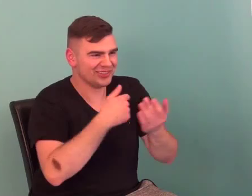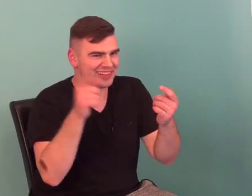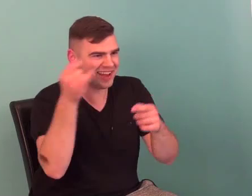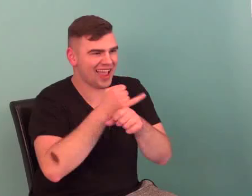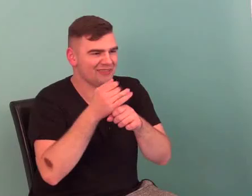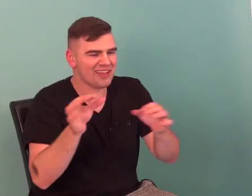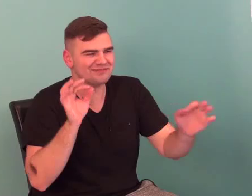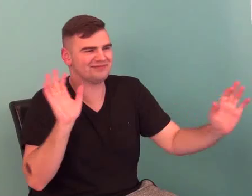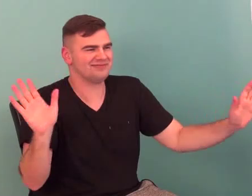Tam byśmy pili kawę.